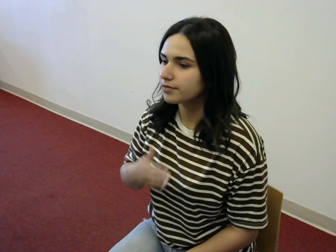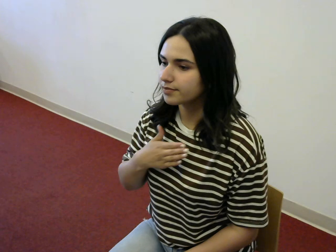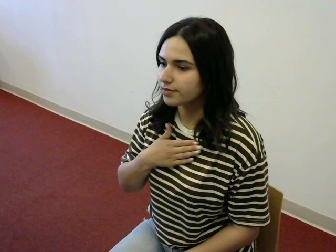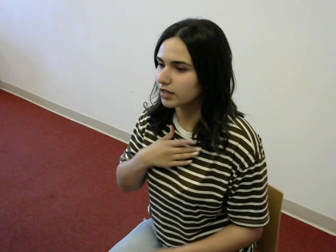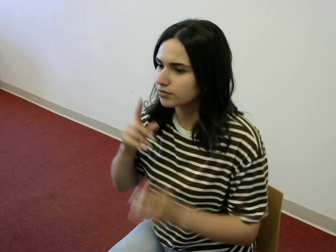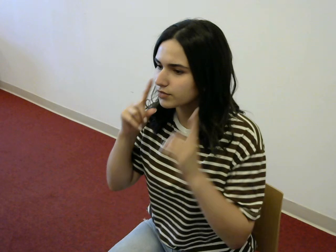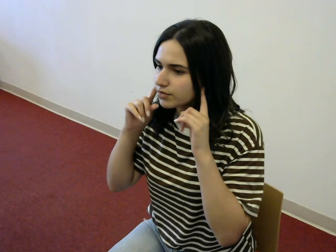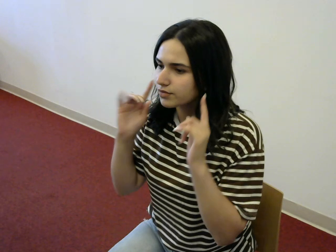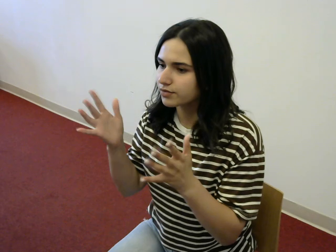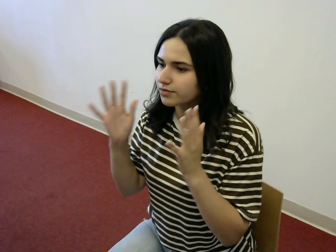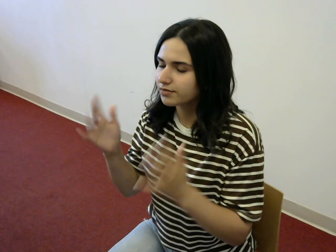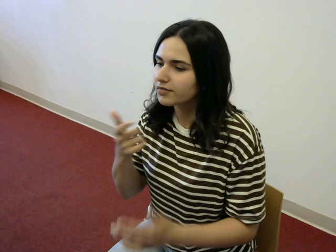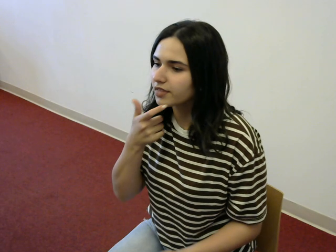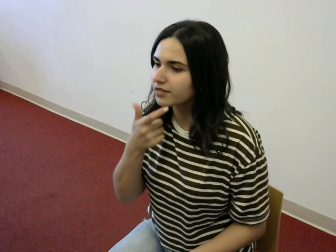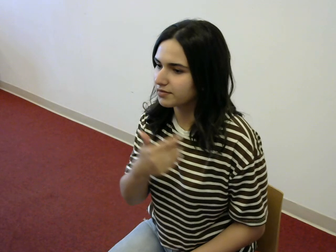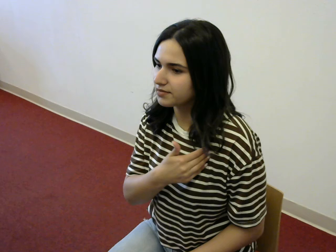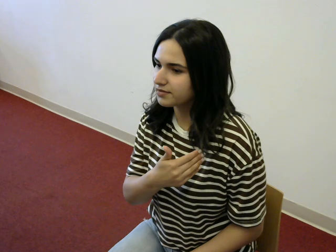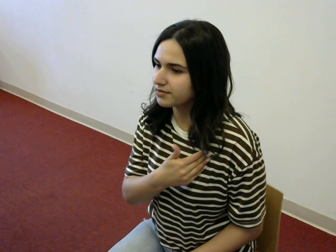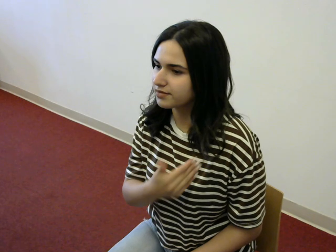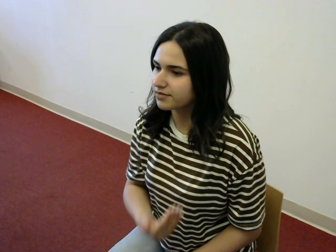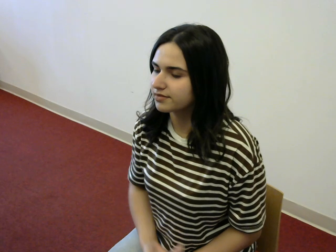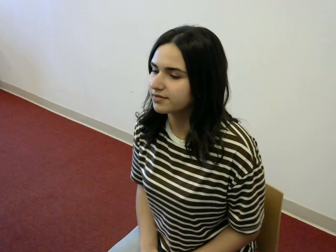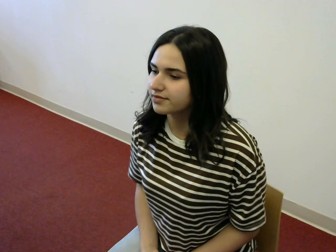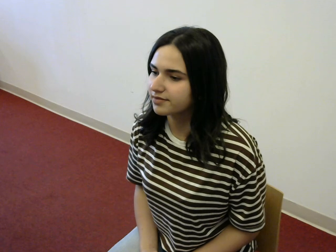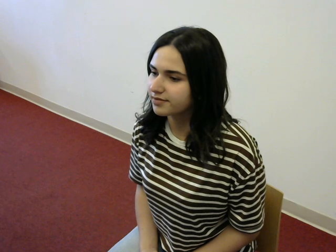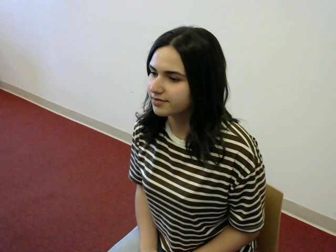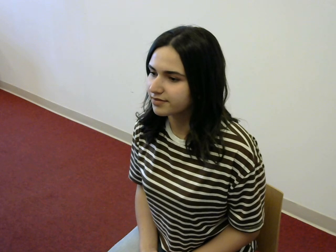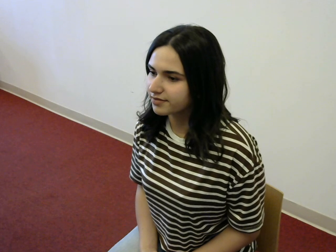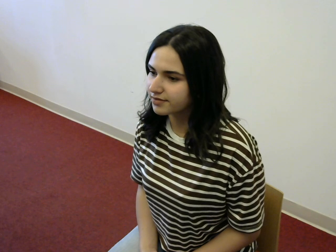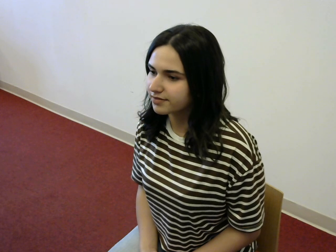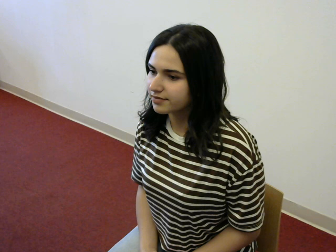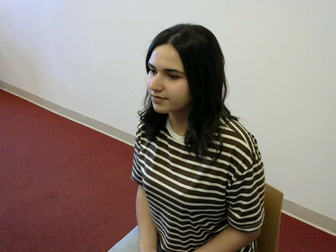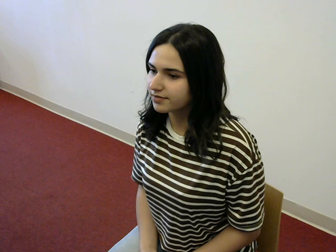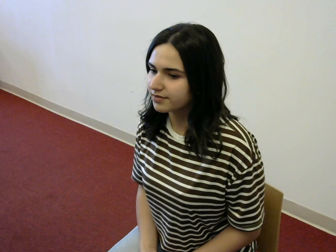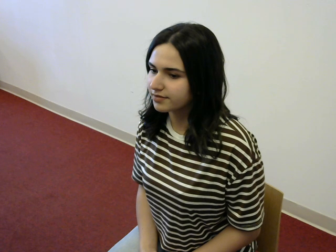Mən xəbərlərə baxmaq istəyirəm